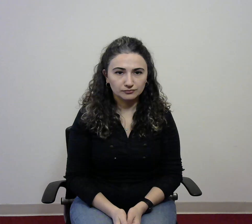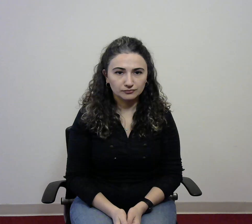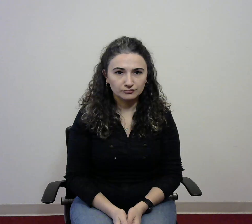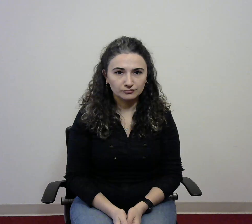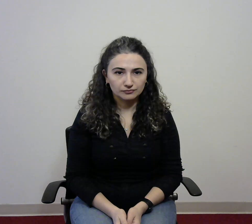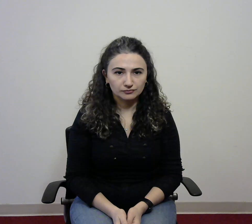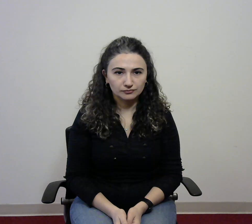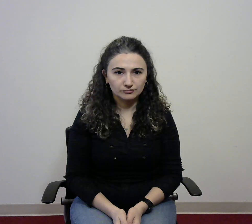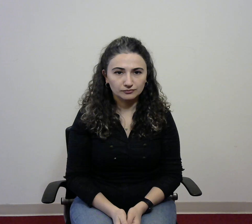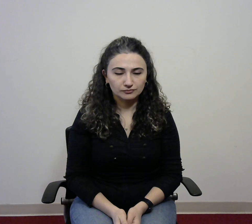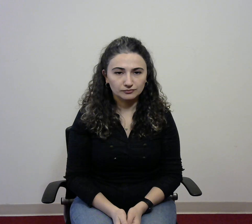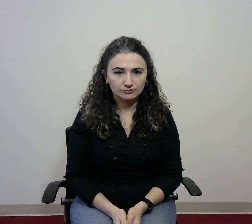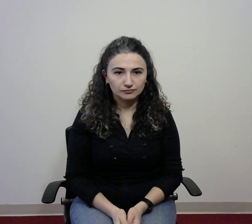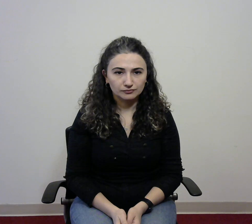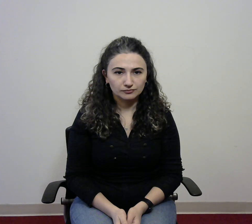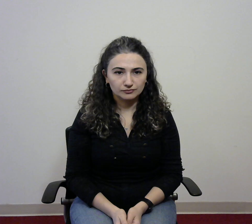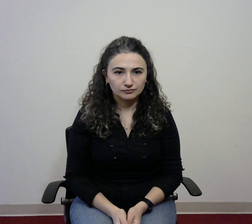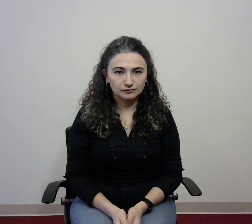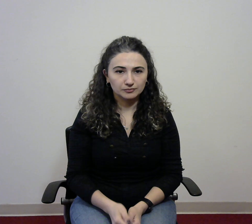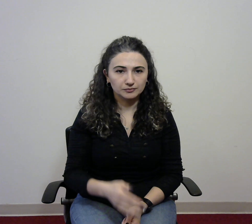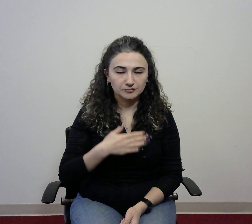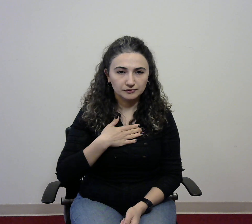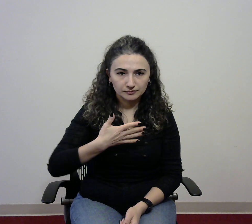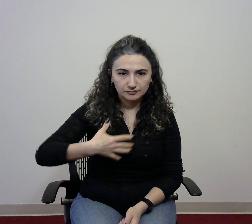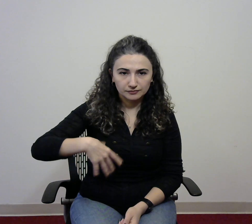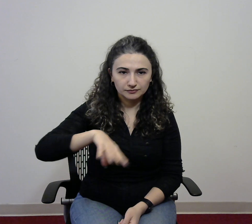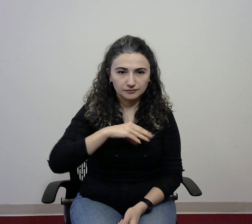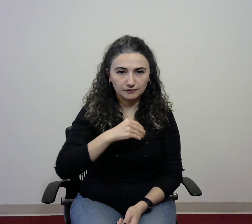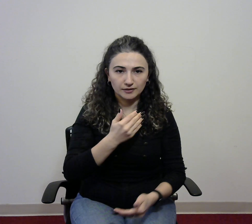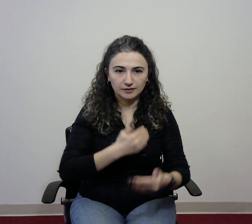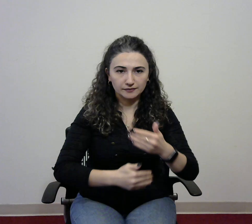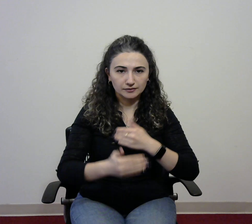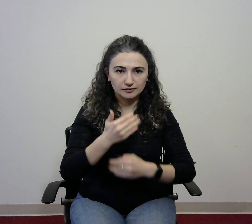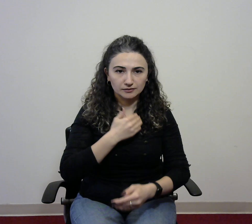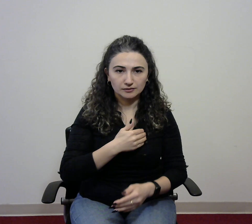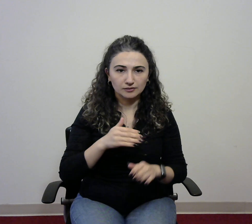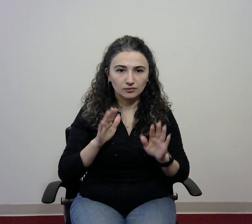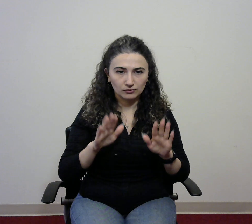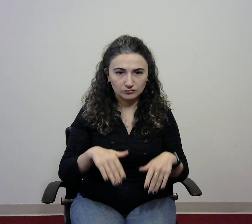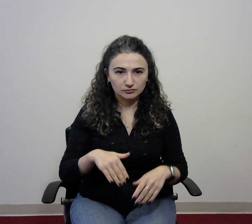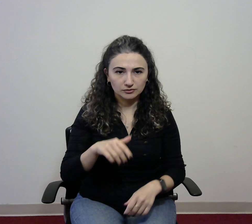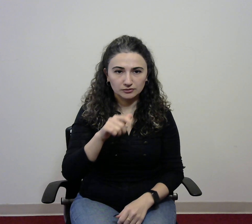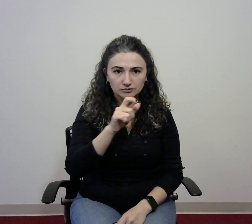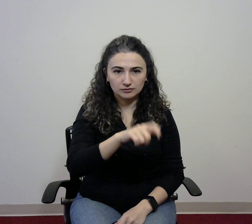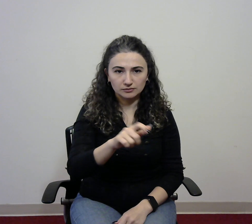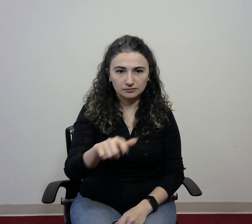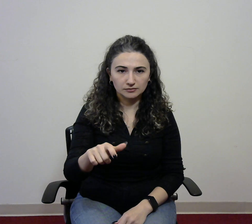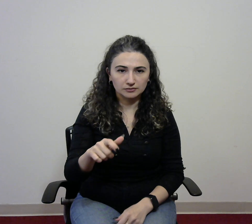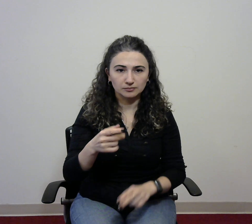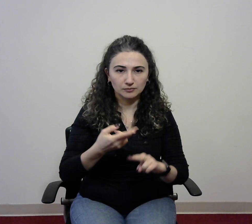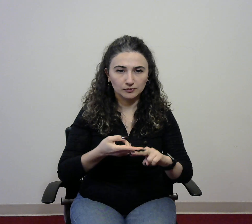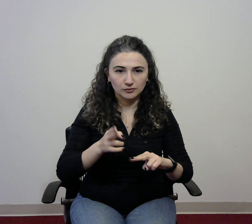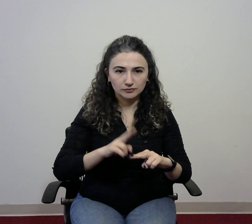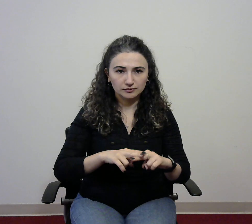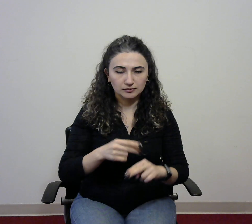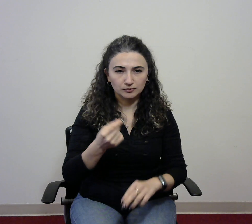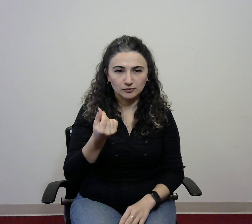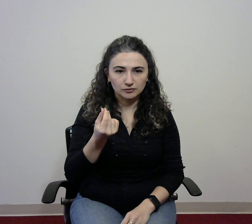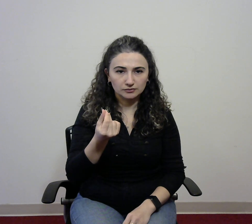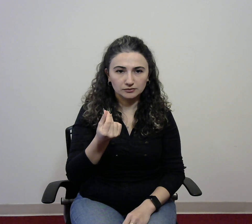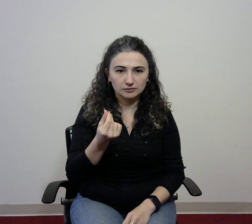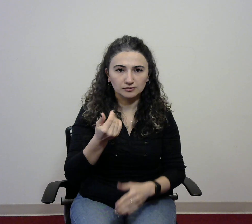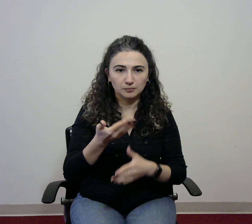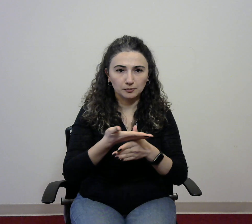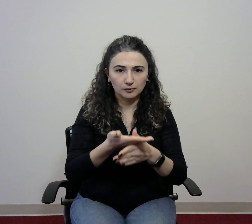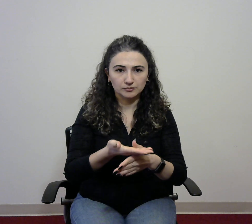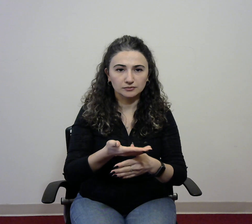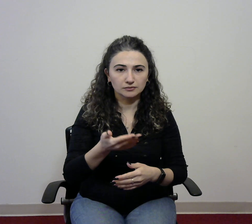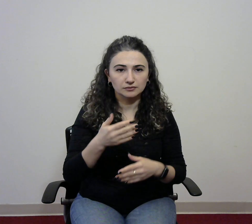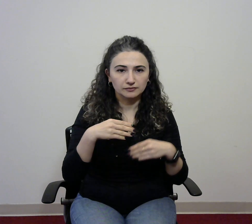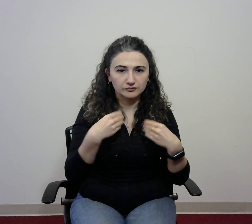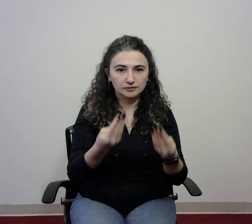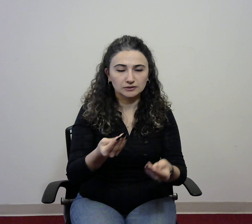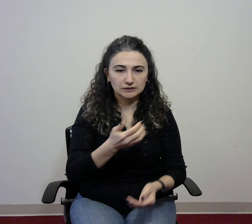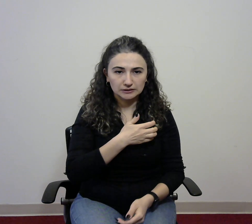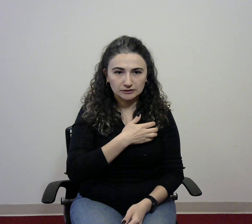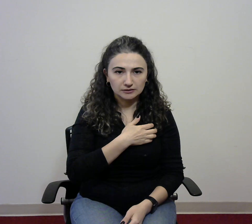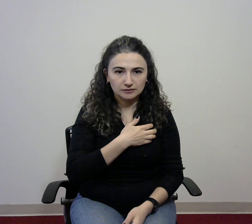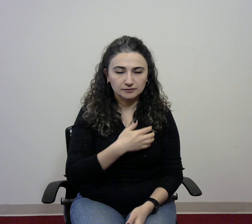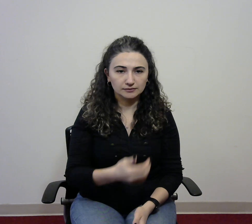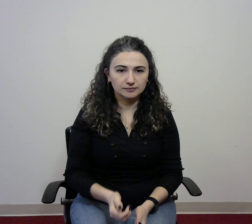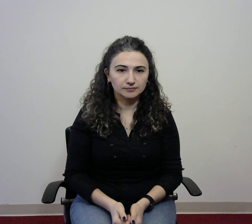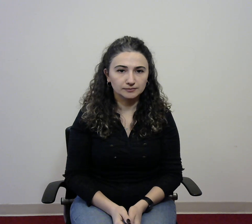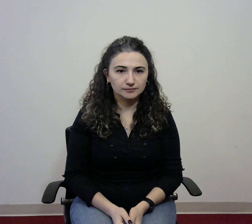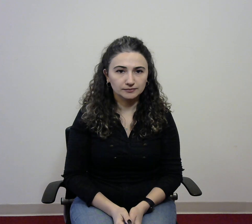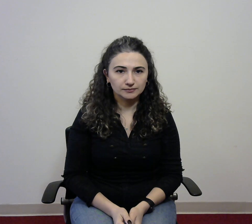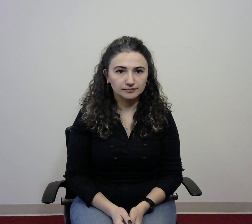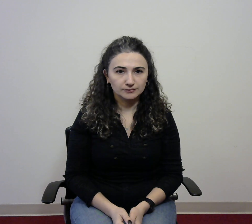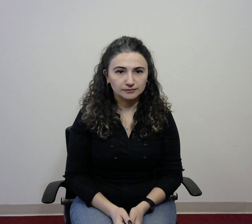Biz əlilliyi olan şəxslər üçün pul yardım vermək istəyirik